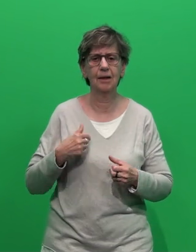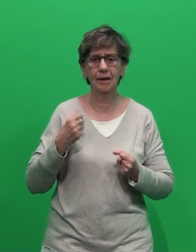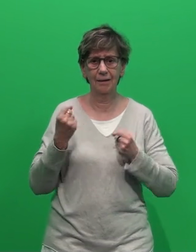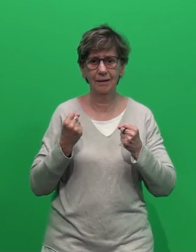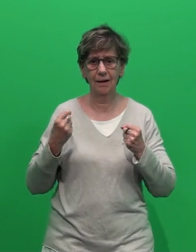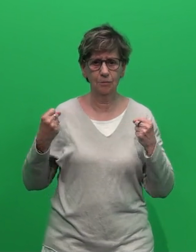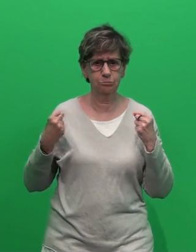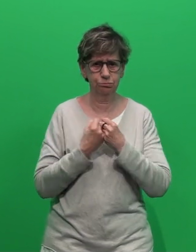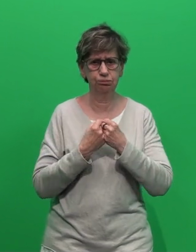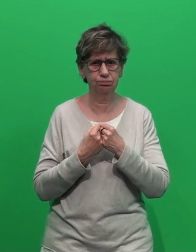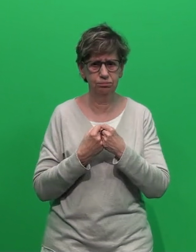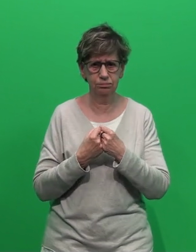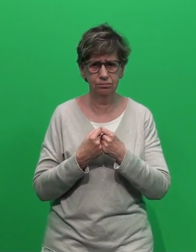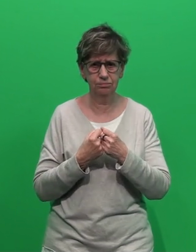He tingut un accident de cotxe.